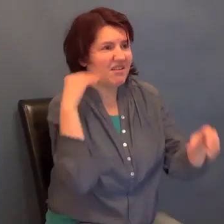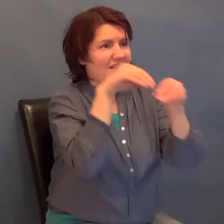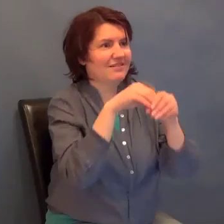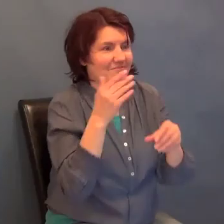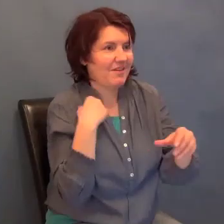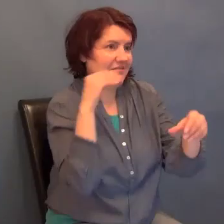Mogę się dołączyć.